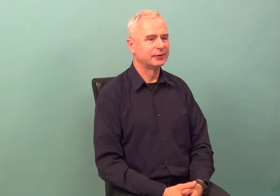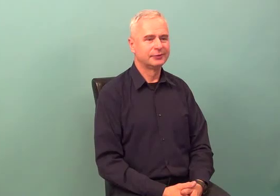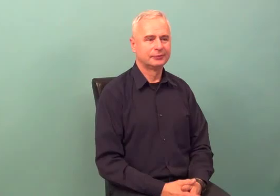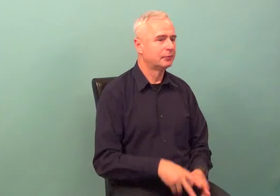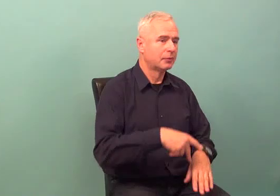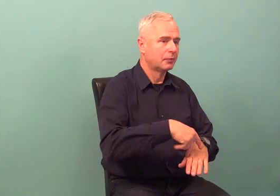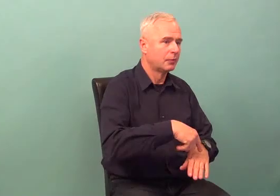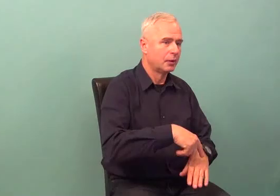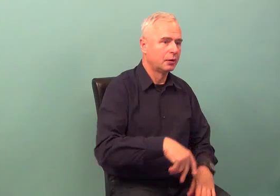Stać.